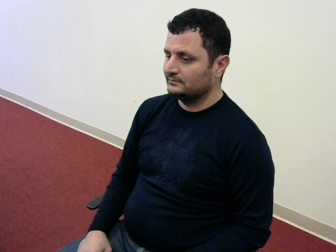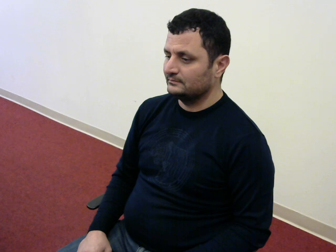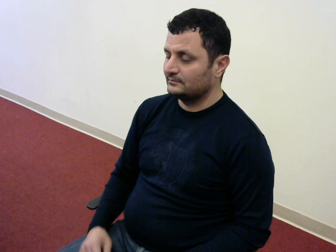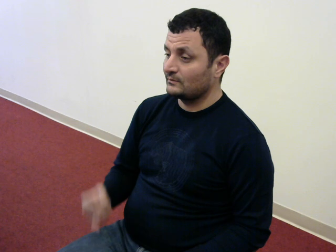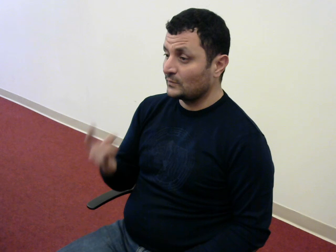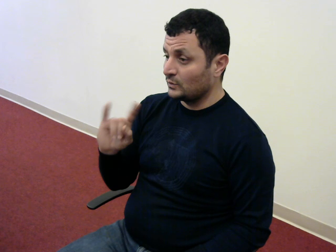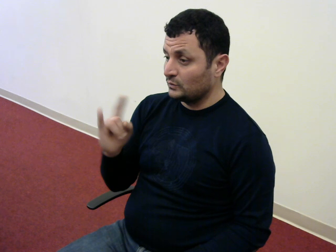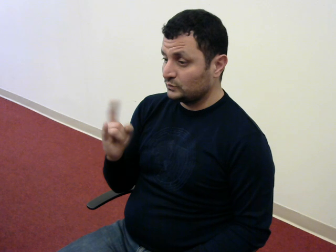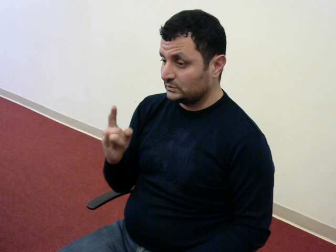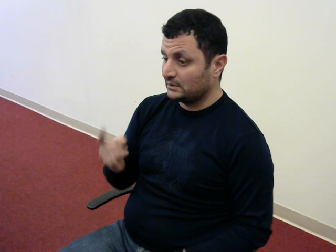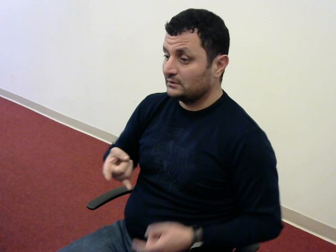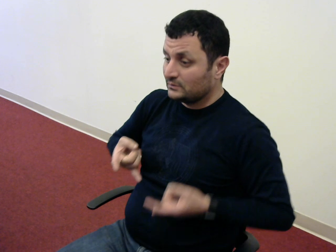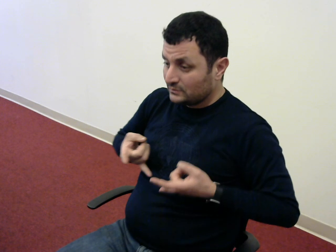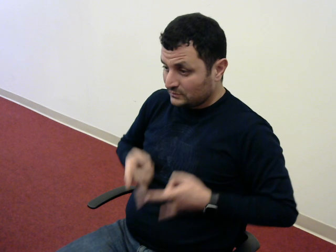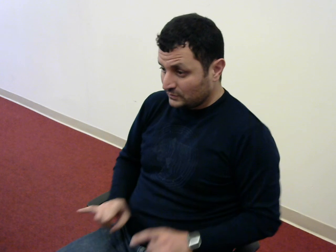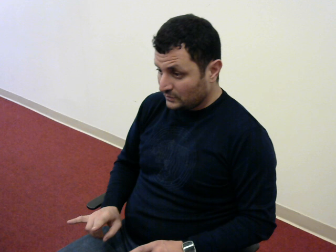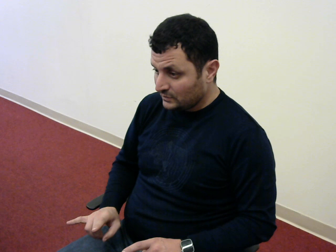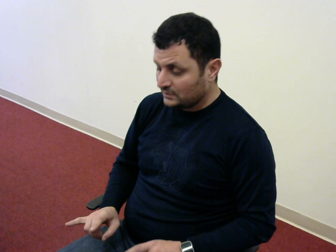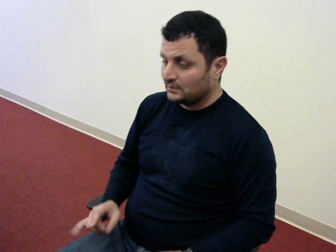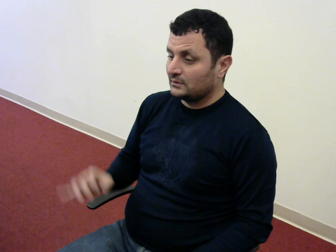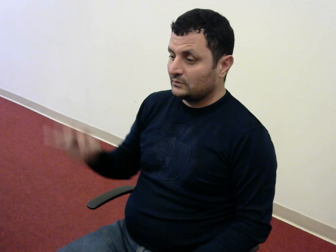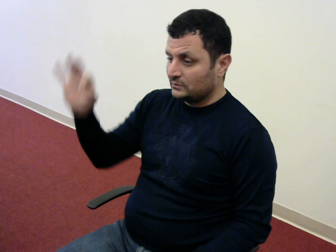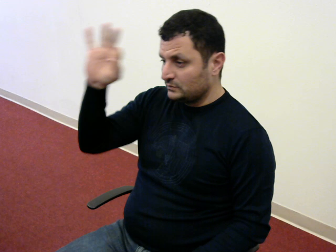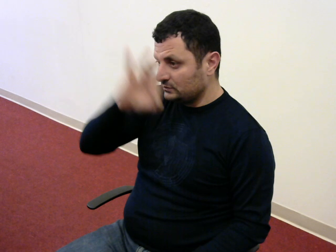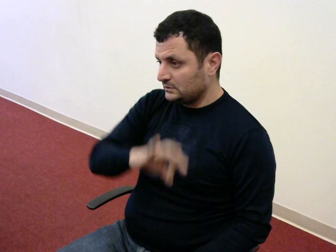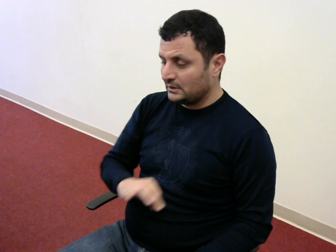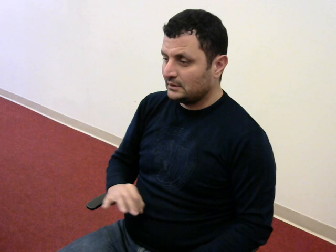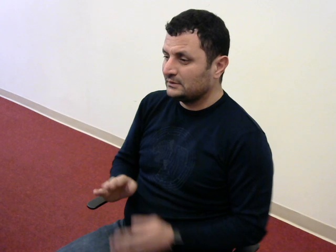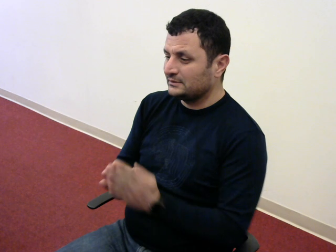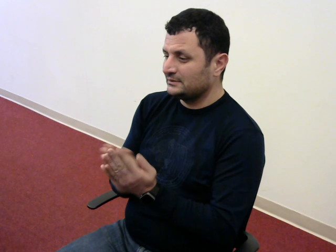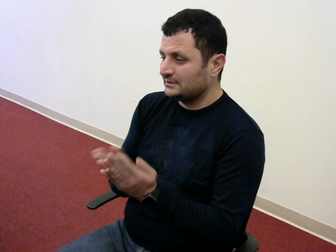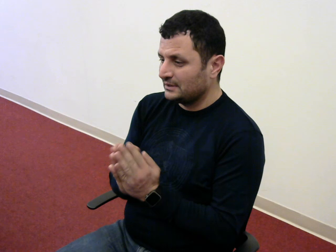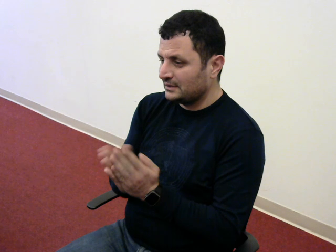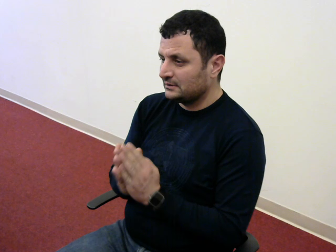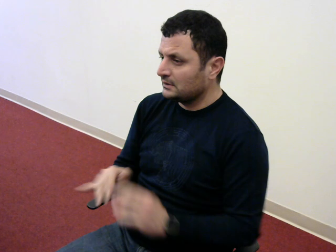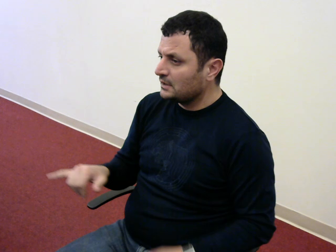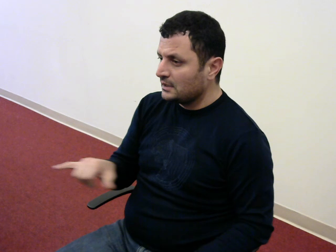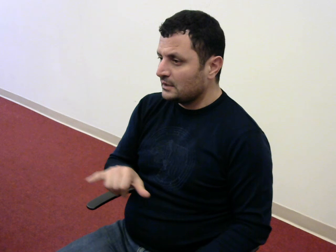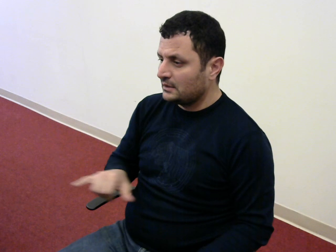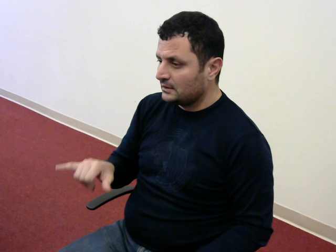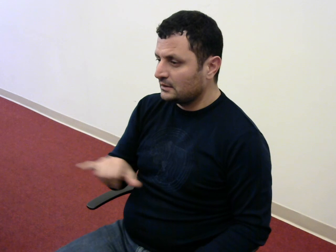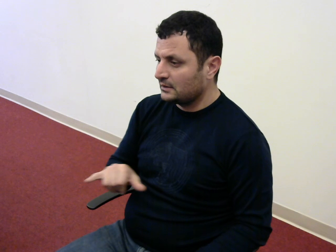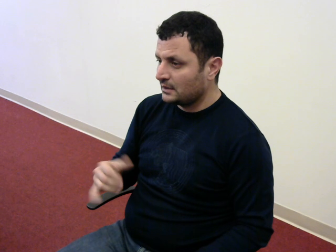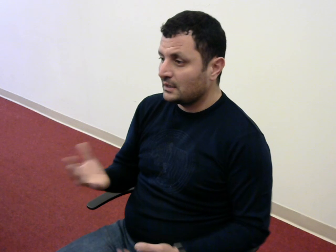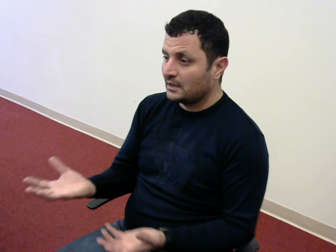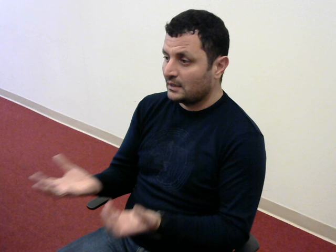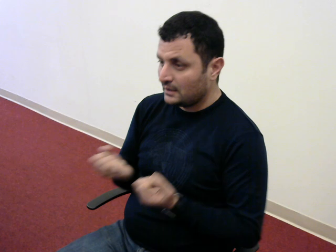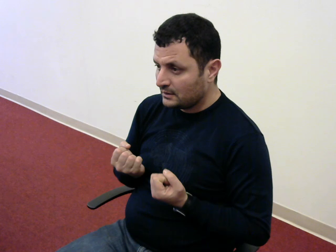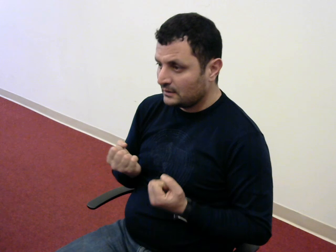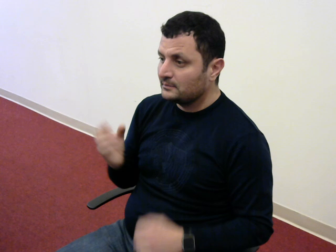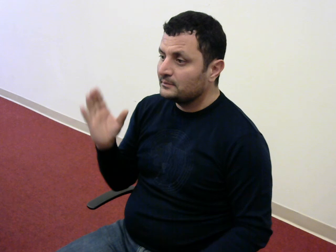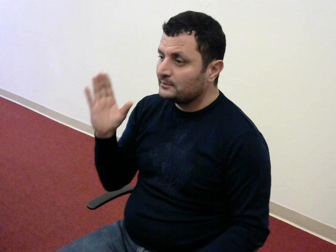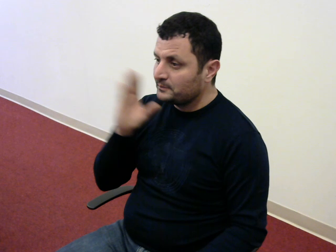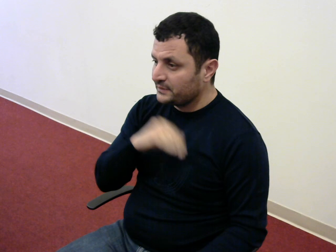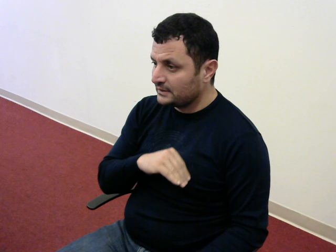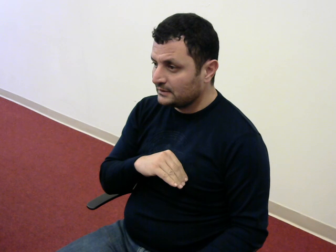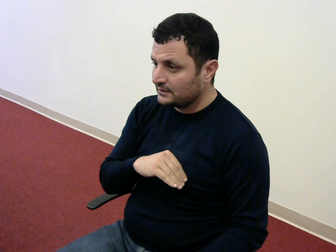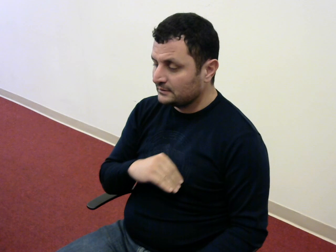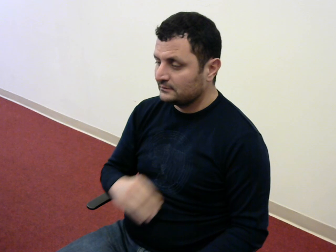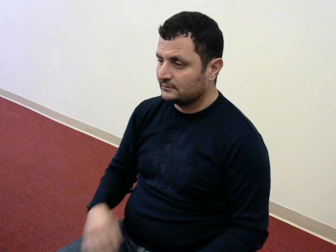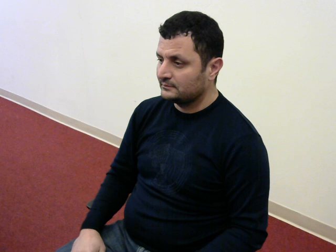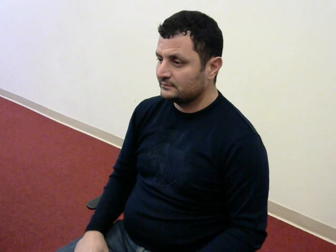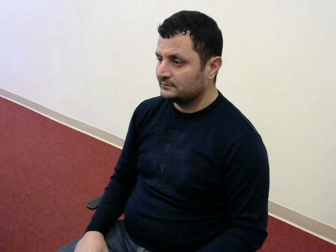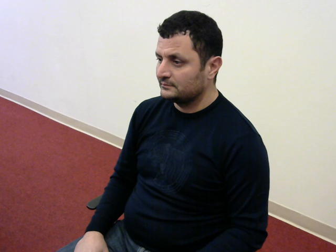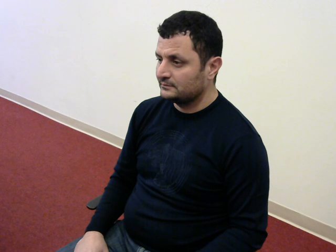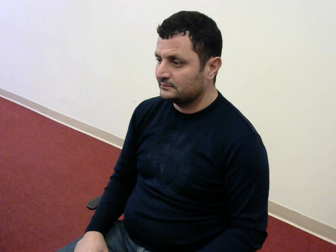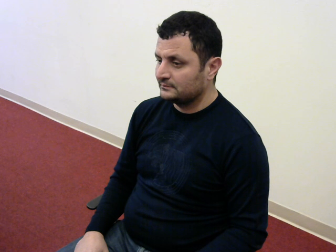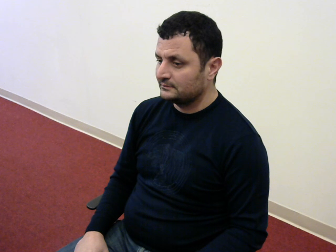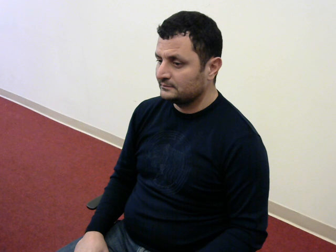Uşağın doğum haqqında şəhadətnaməsini hardan ala bilərəm?